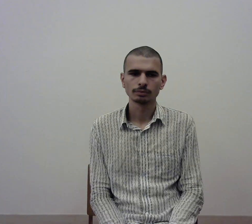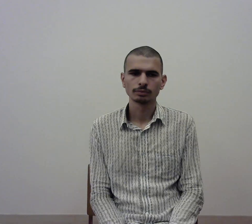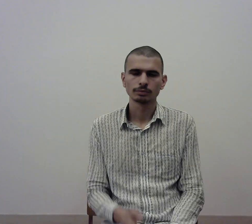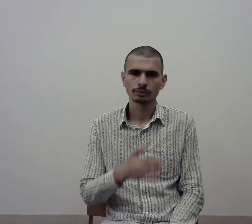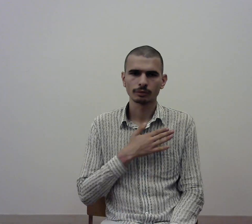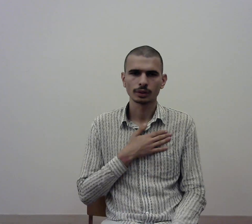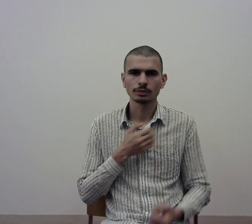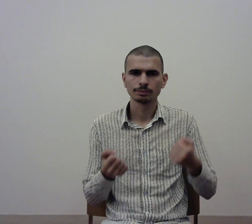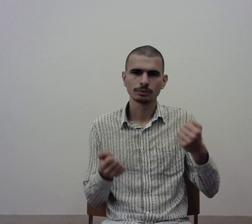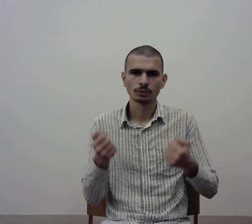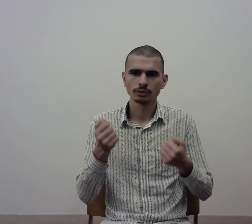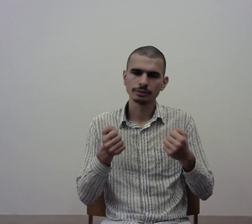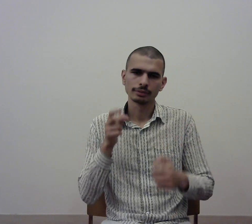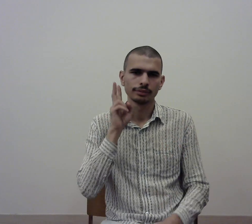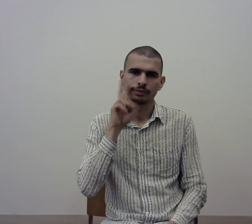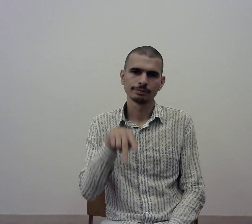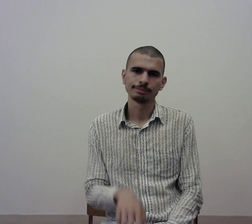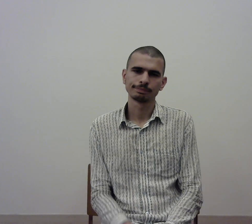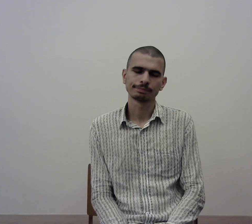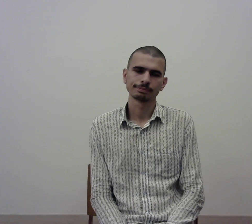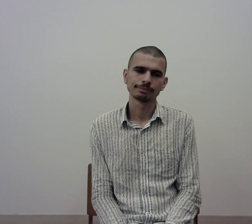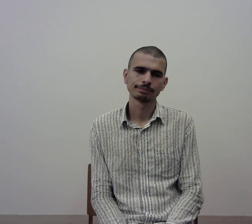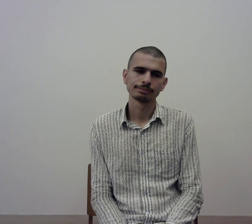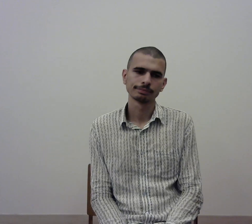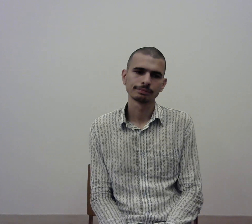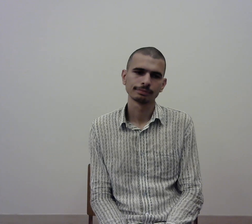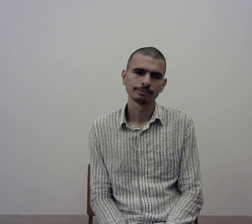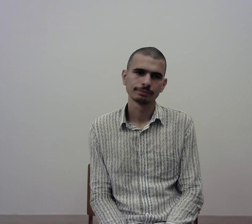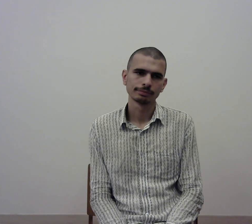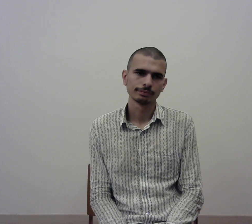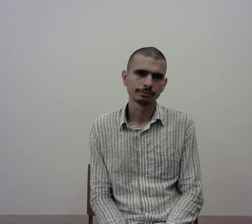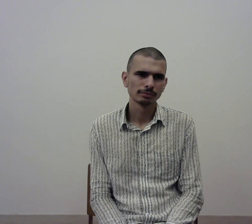Mən avtomobil sürə bilmirəm